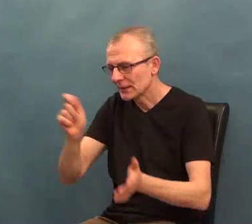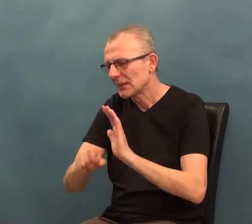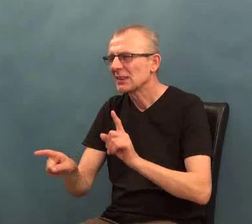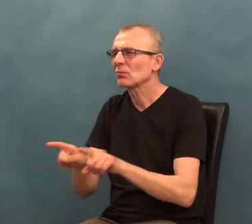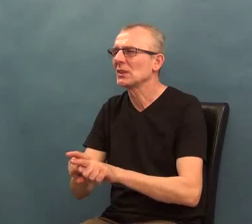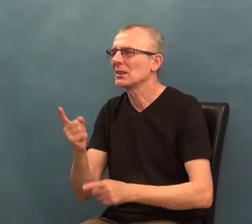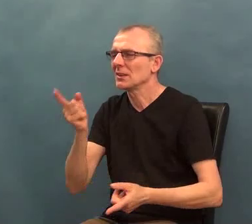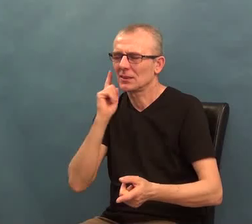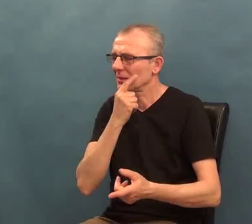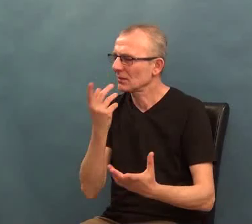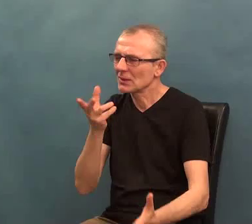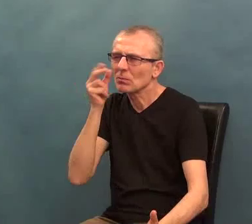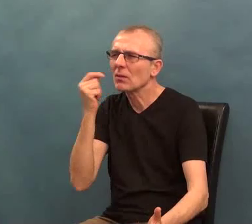Oczy mu się mocno już zamykały.